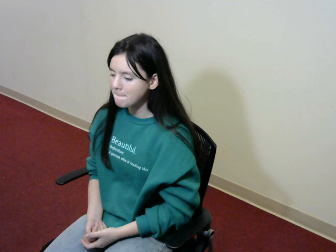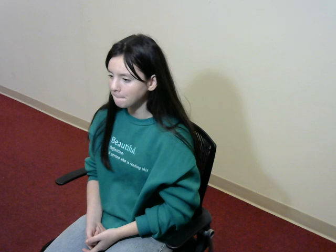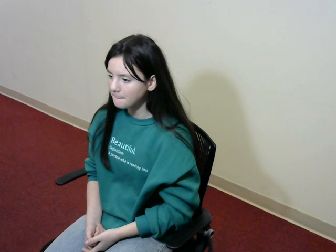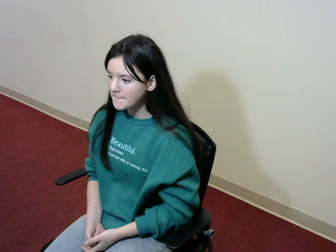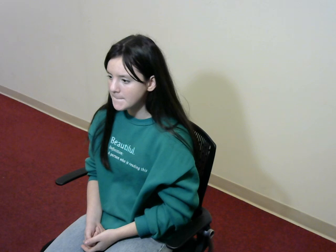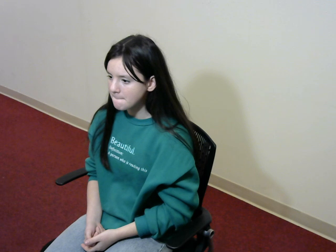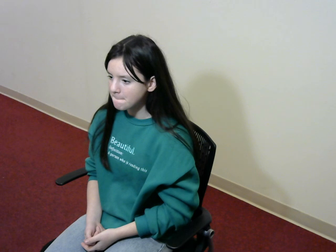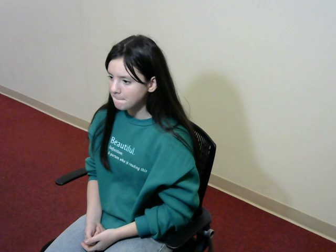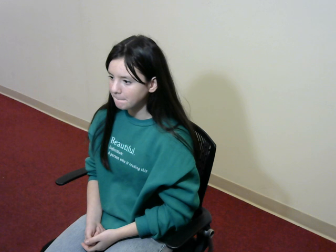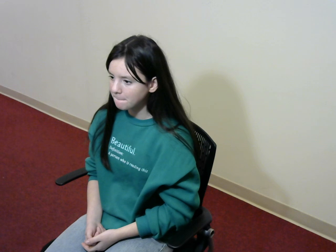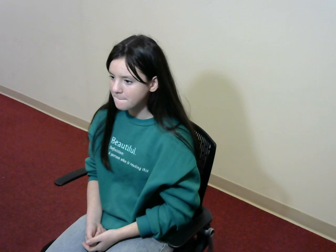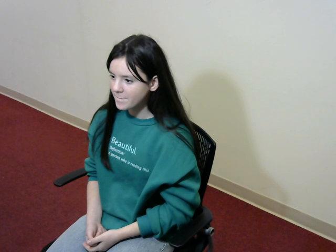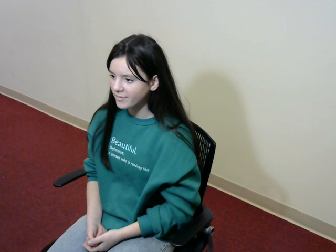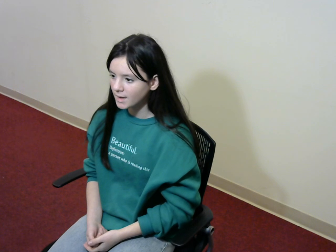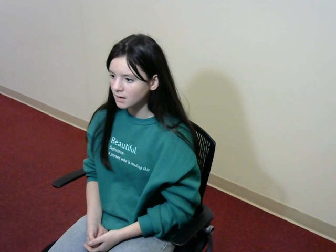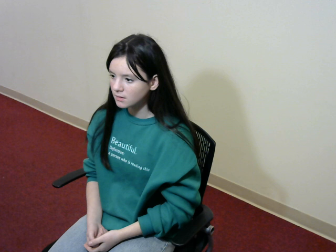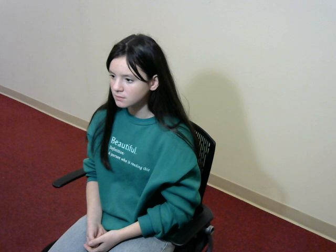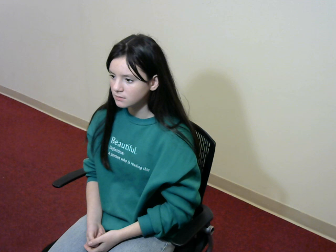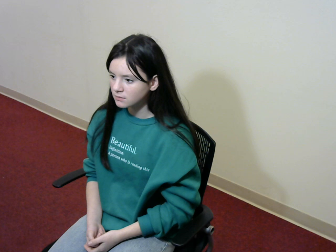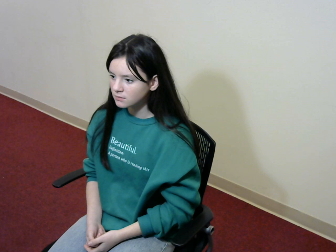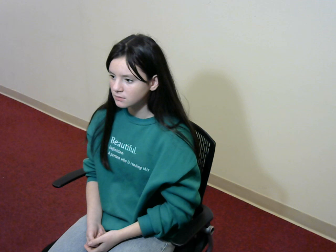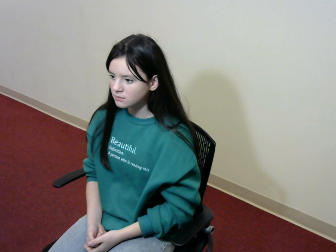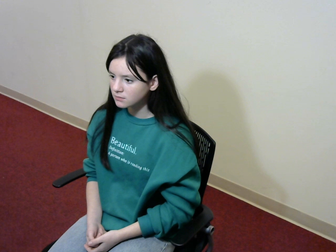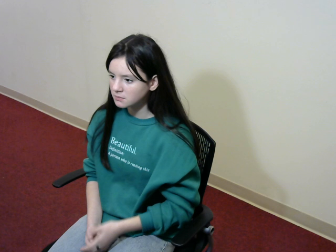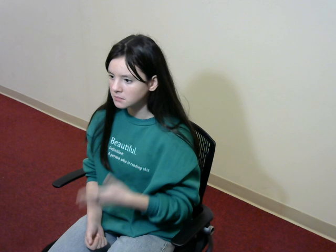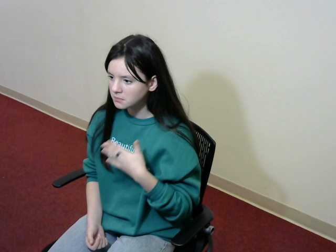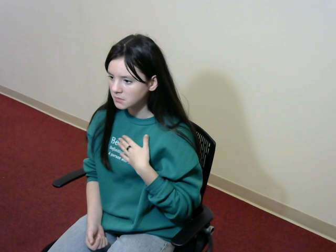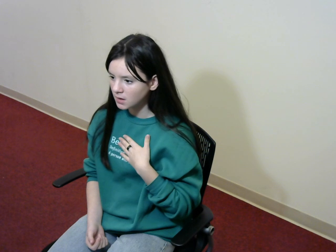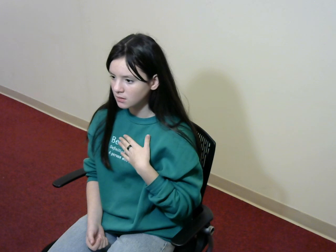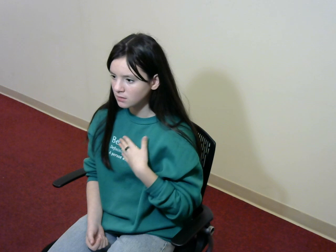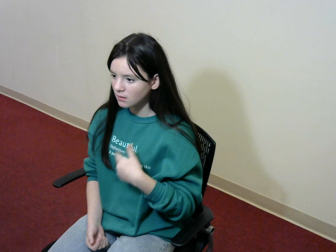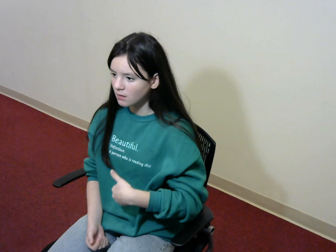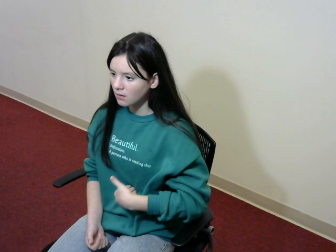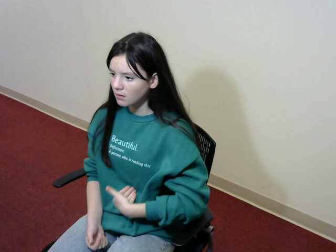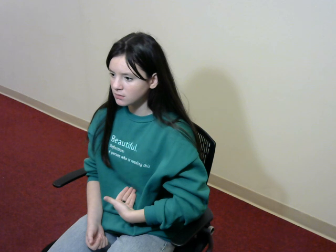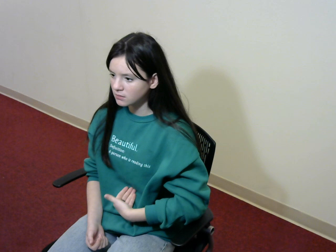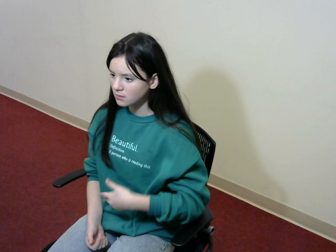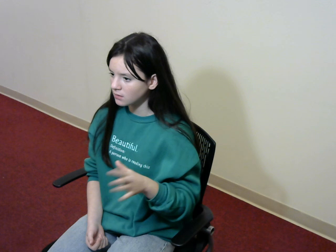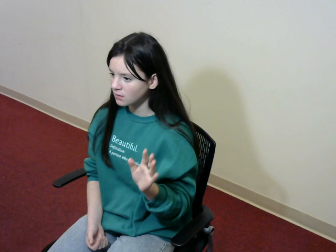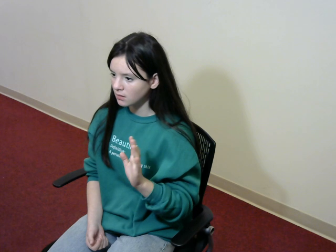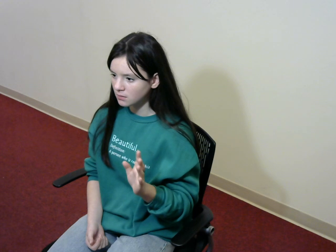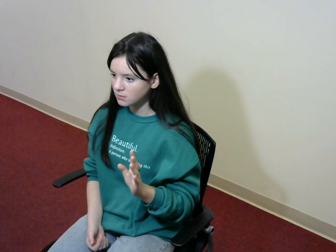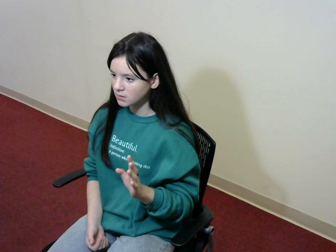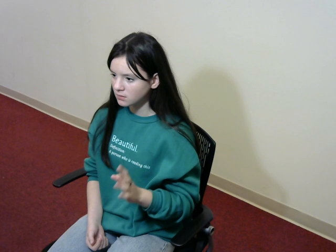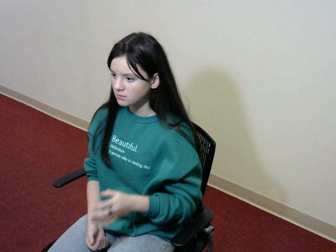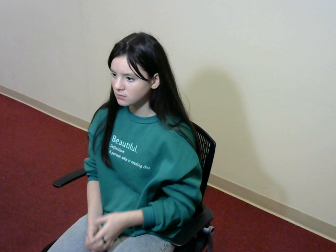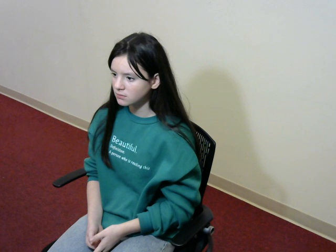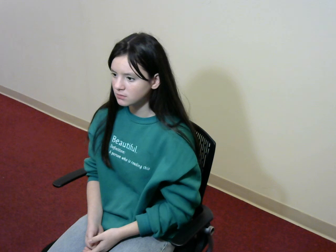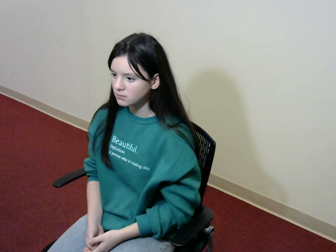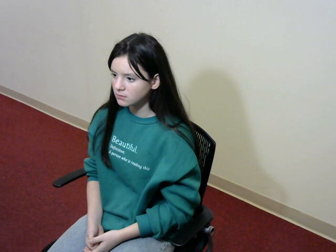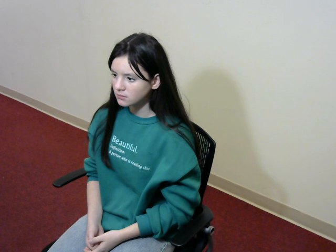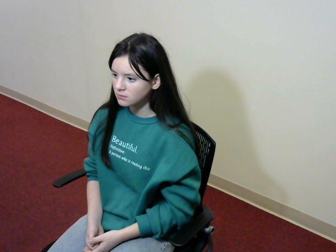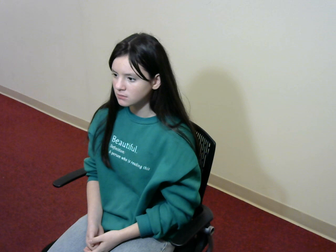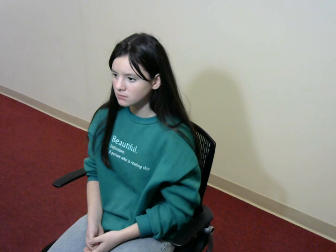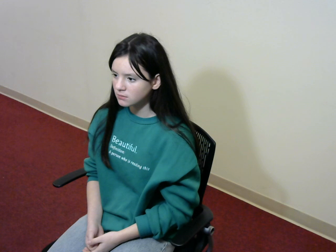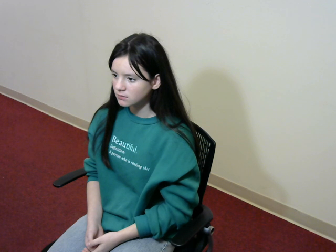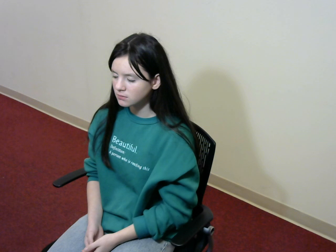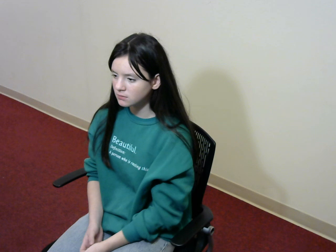Mən ac deyiləm